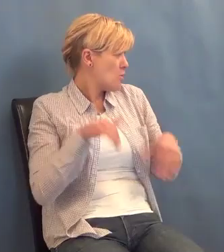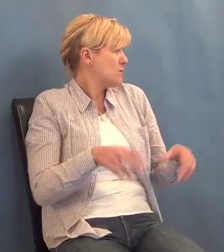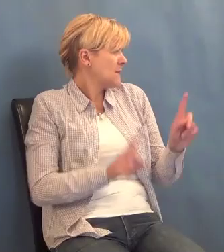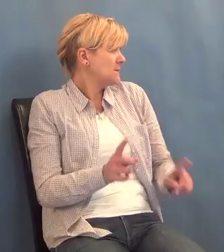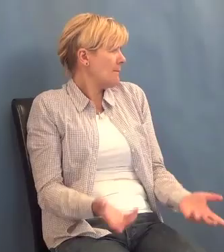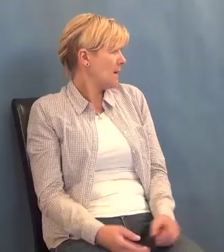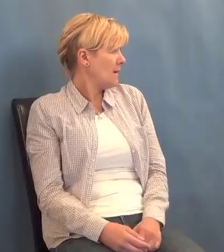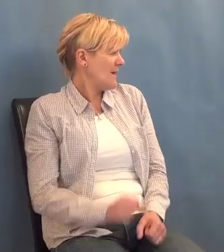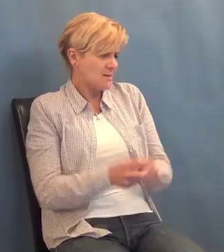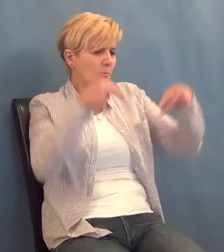W ubraniach czasami można.